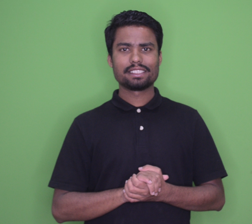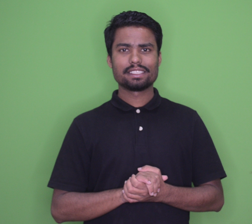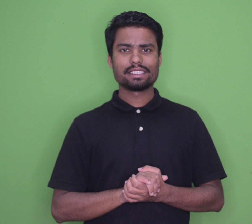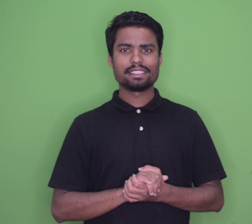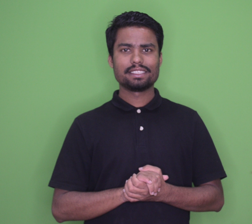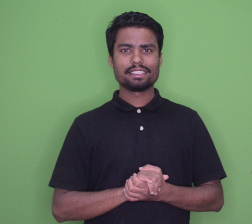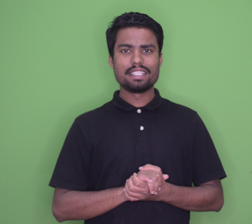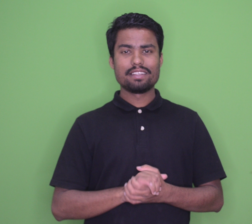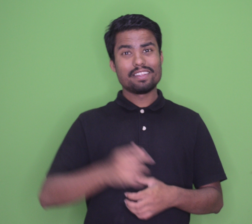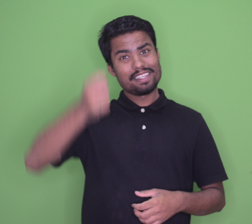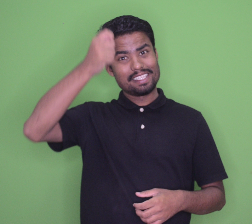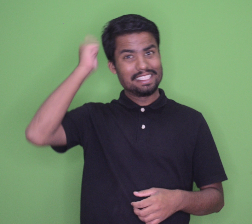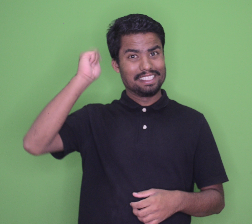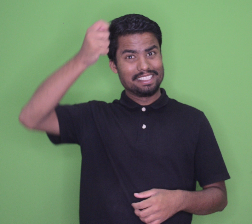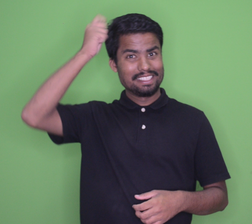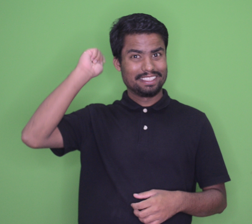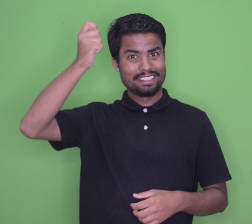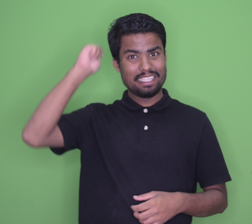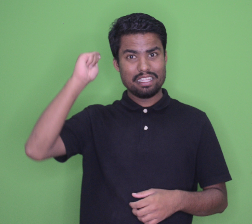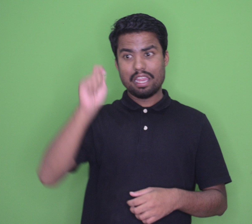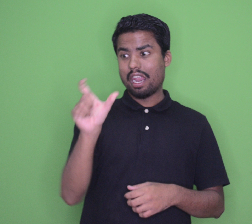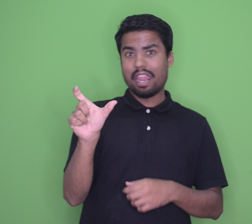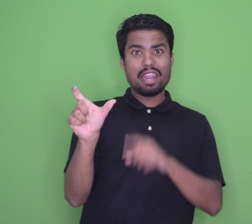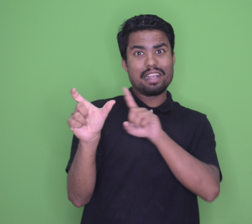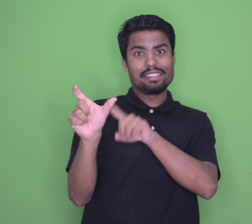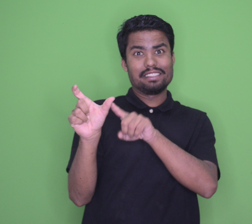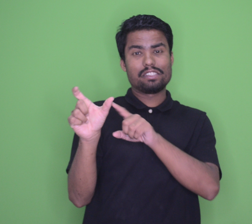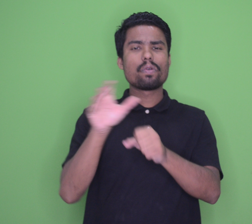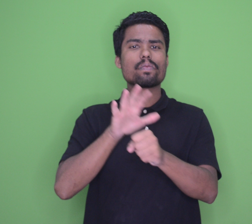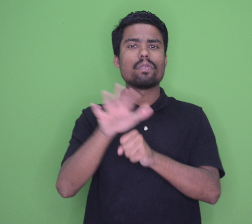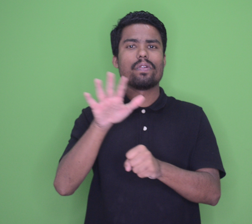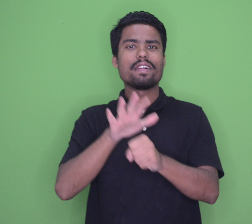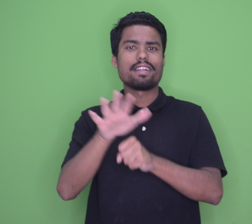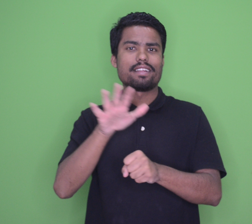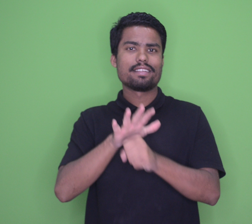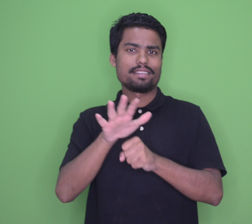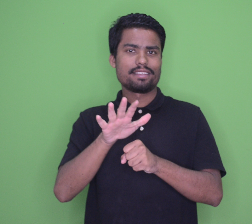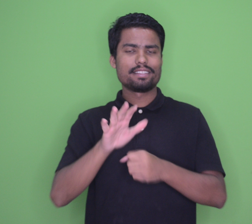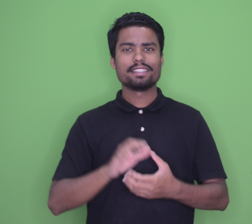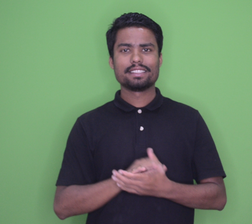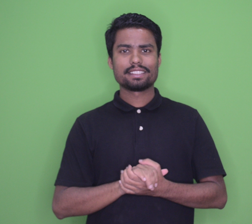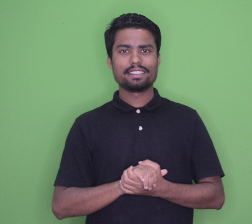this is a wooden comb